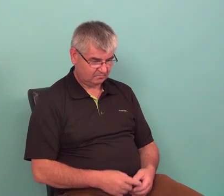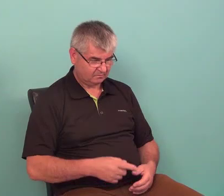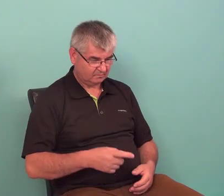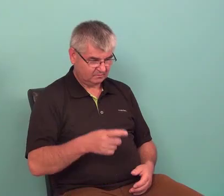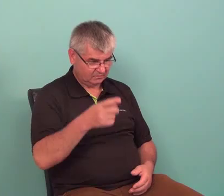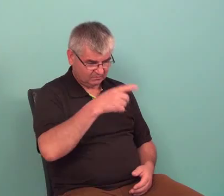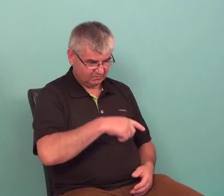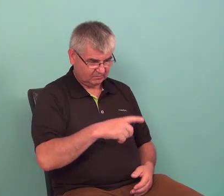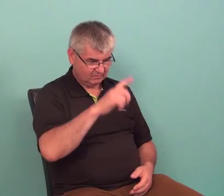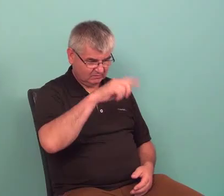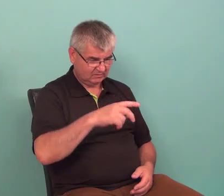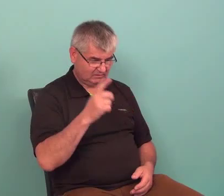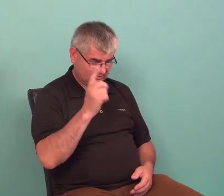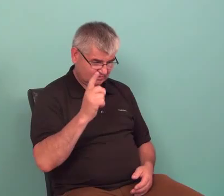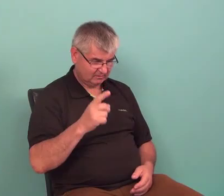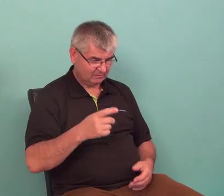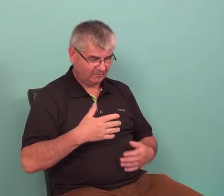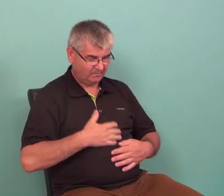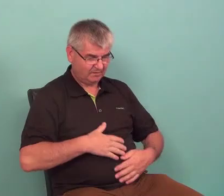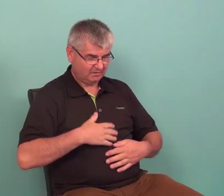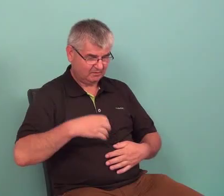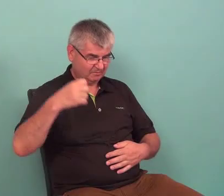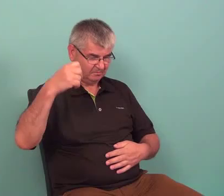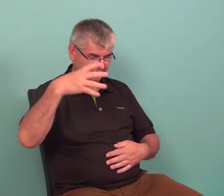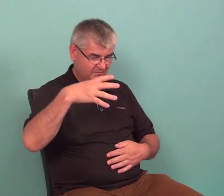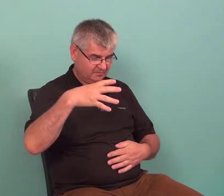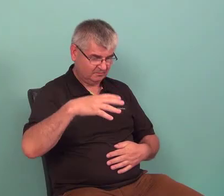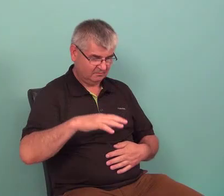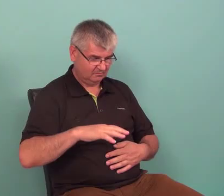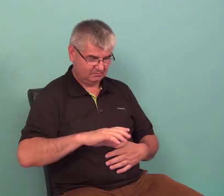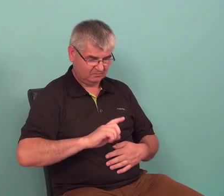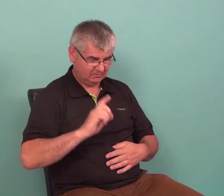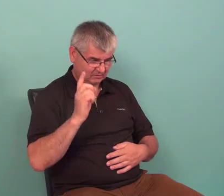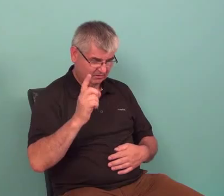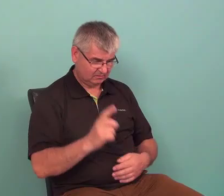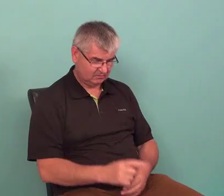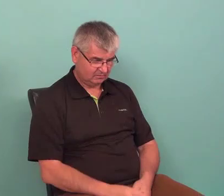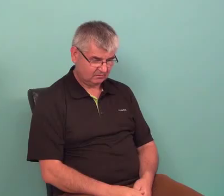Okrągły znak jest skreślony, czyli zakaz korzystania z prysznica.